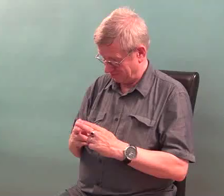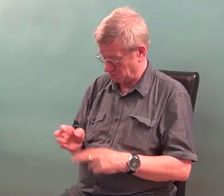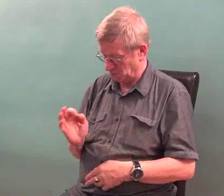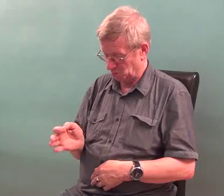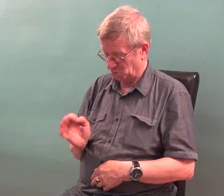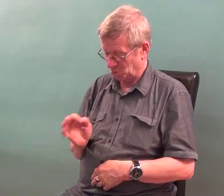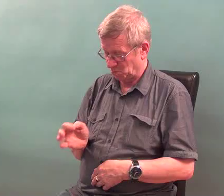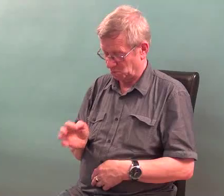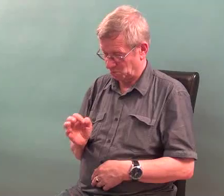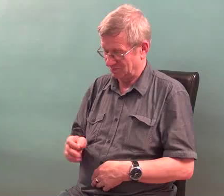Dobrze, dobrze.